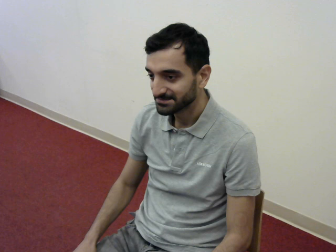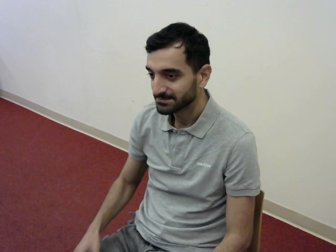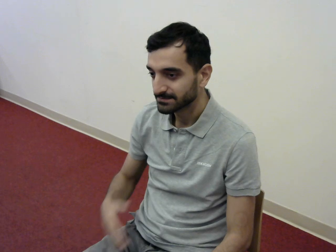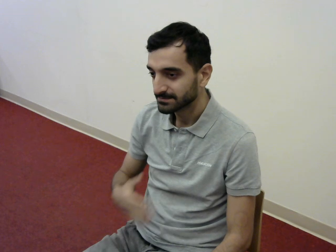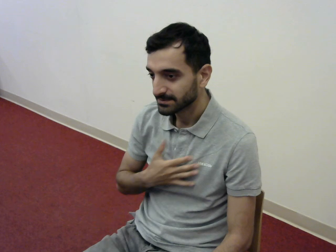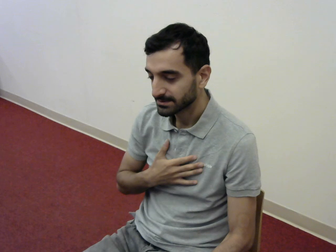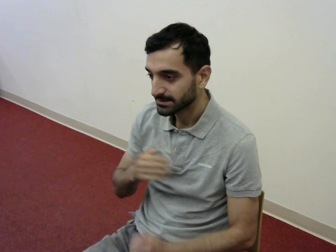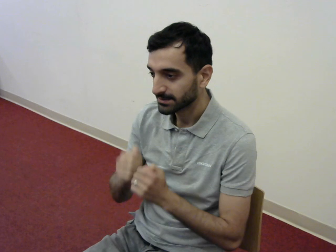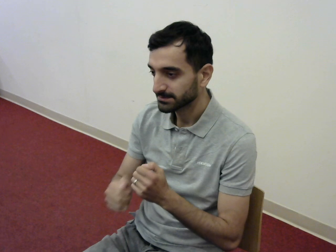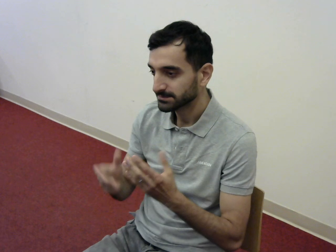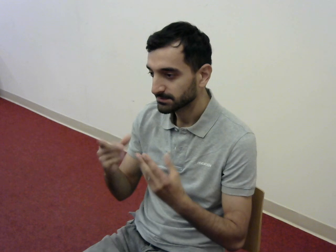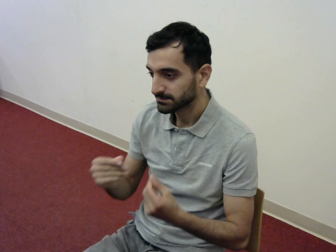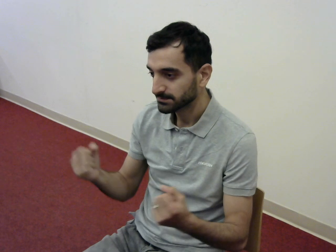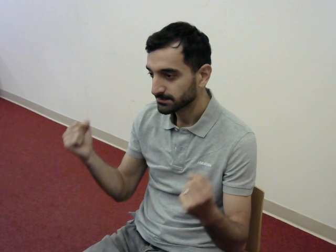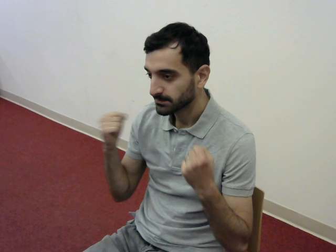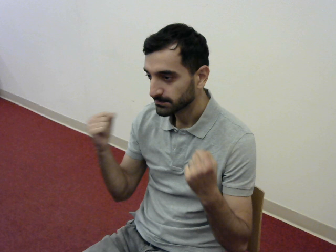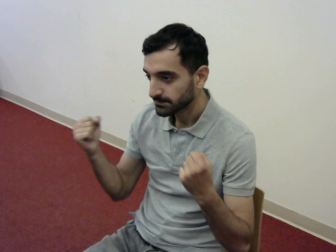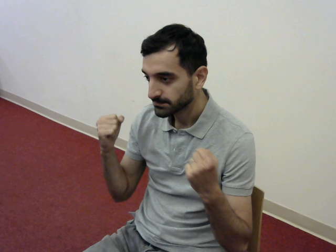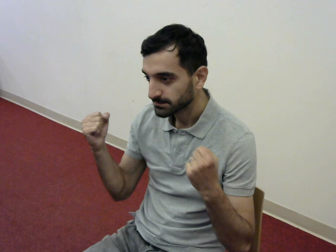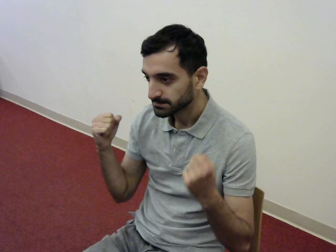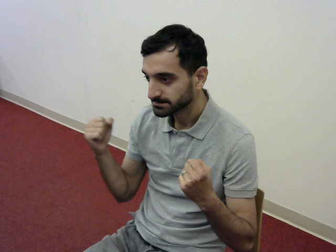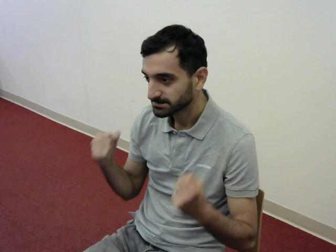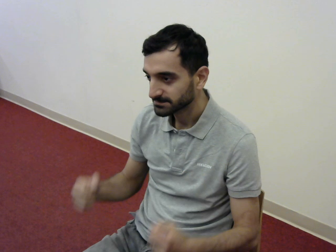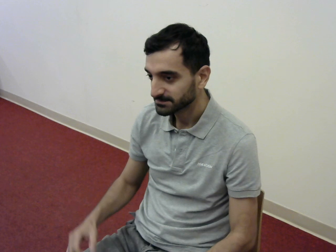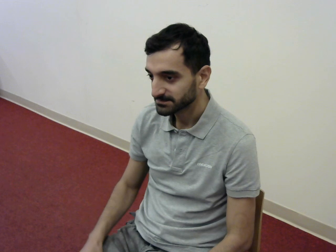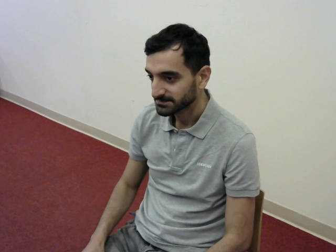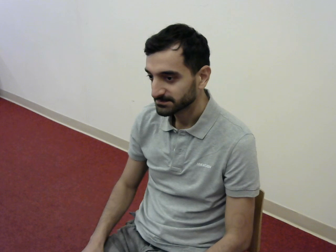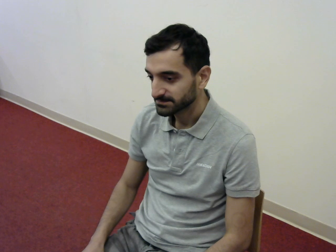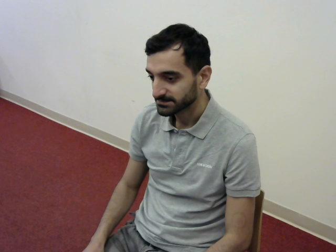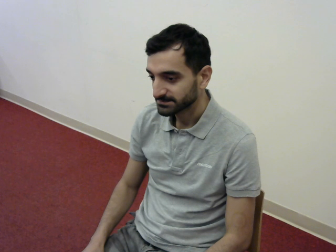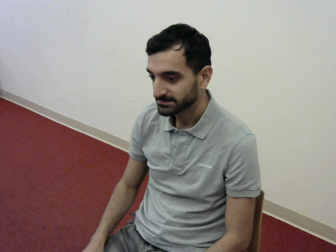Mən hər gün idman edirəm